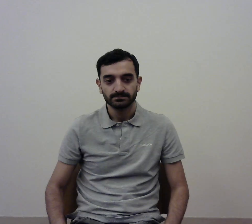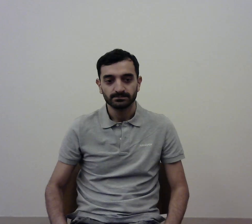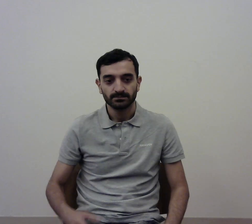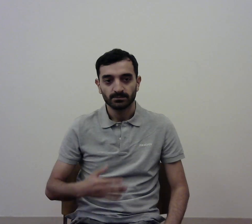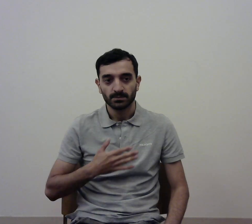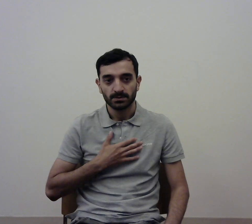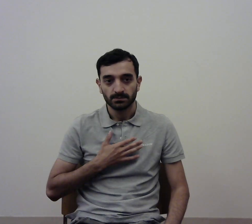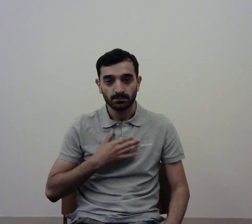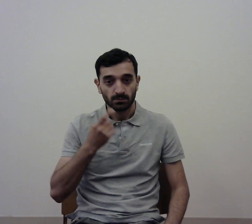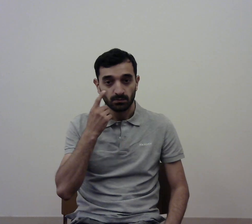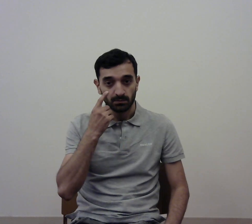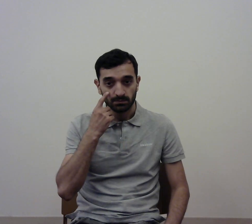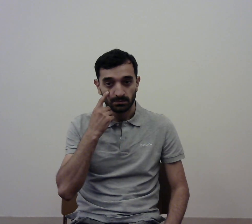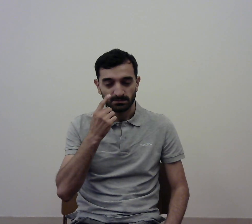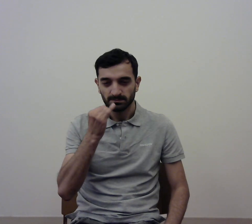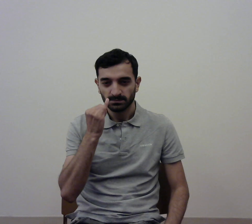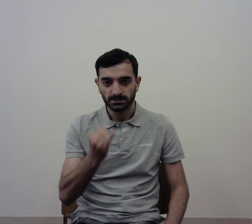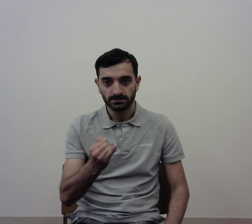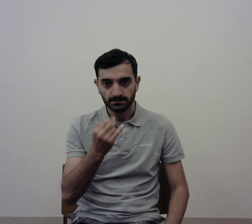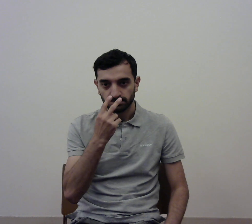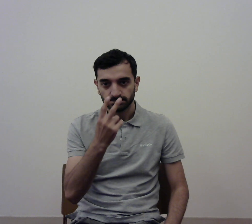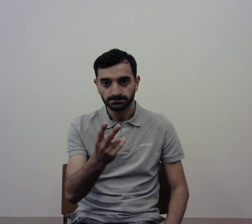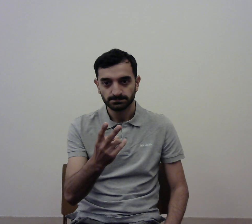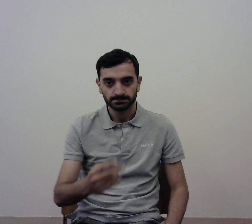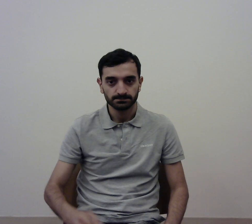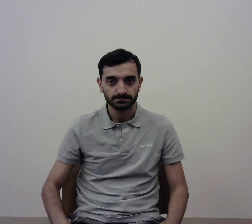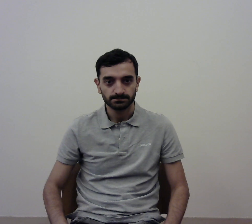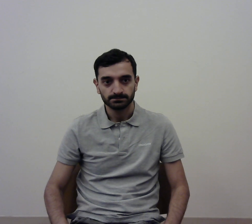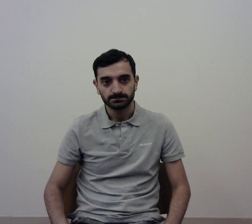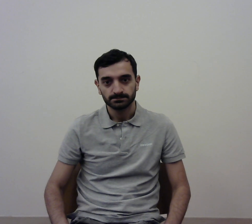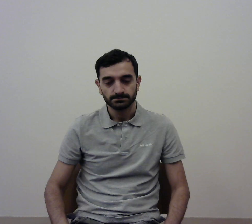Mənim gözüm pis görür